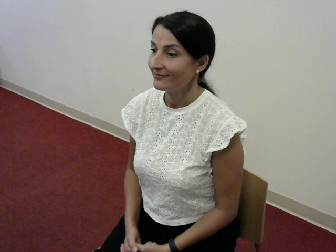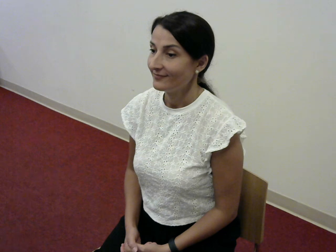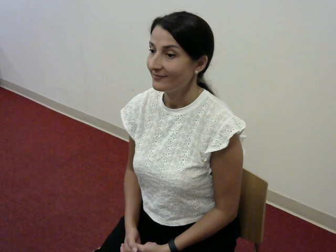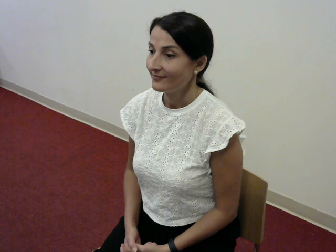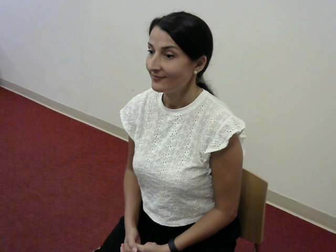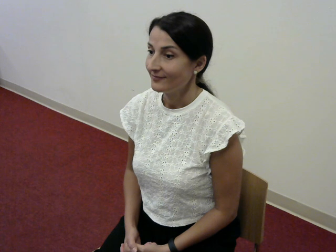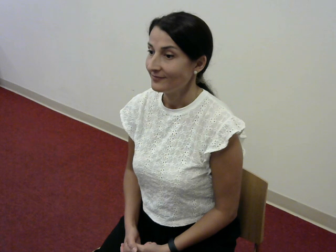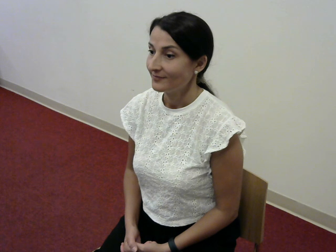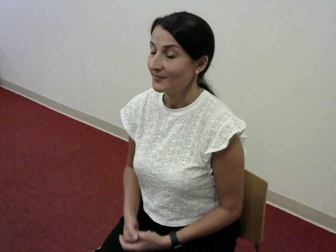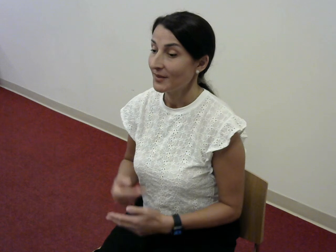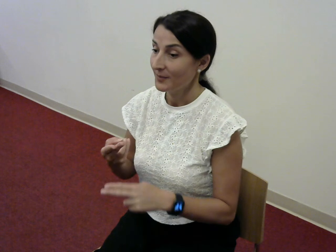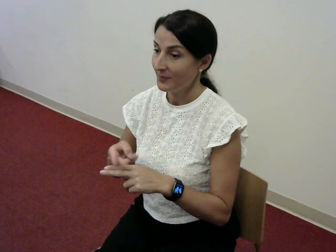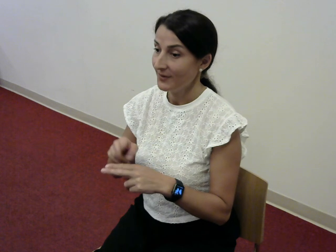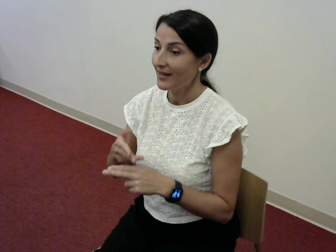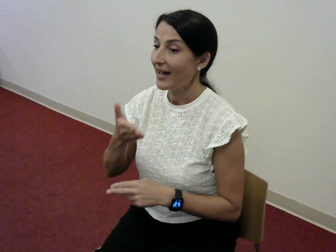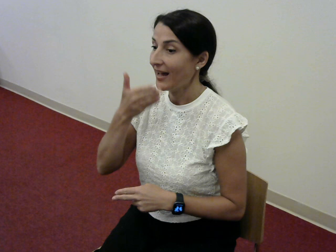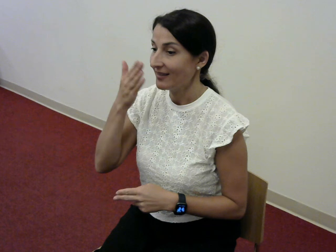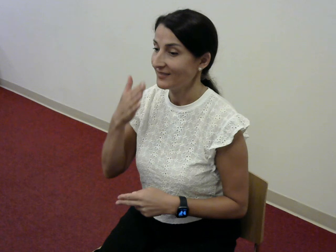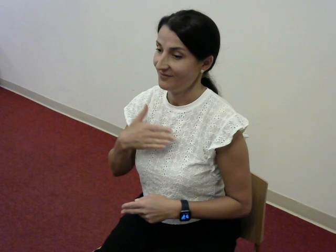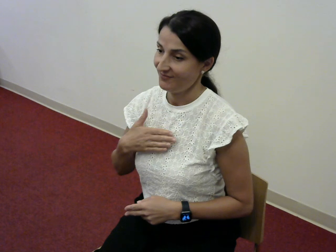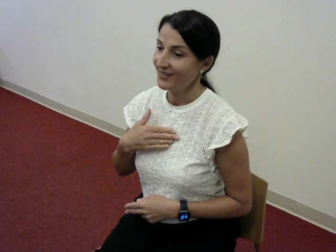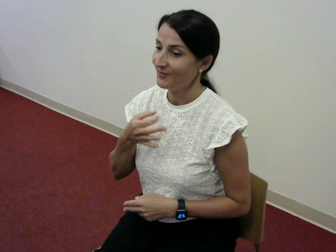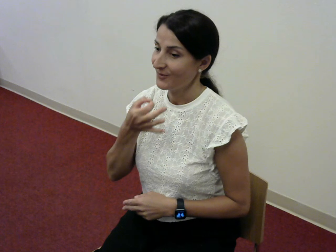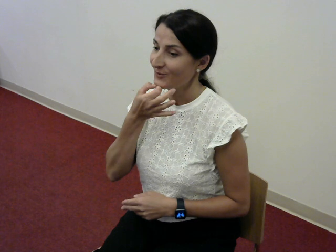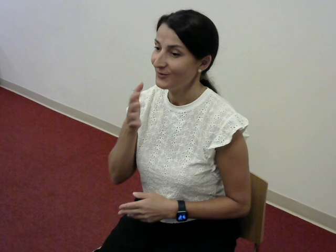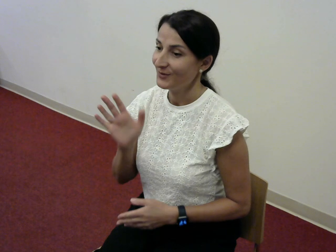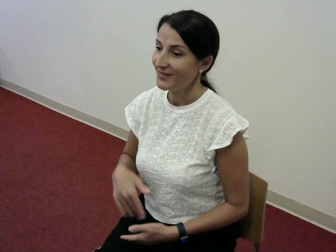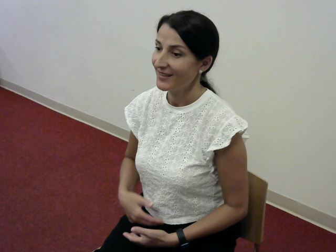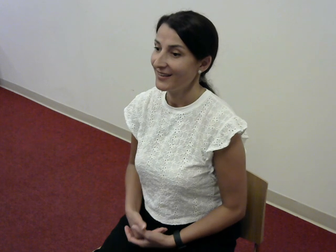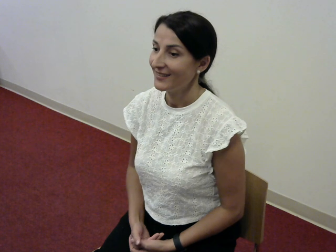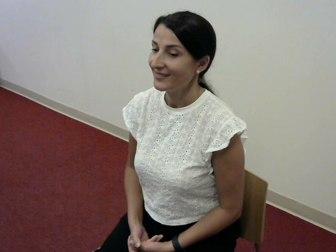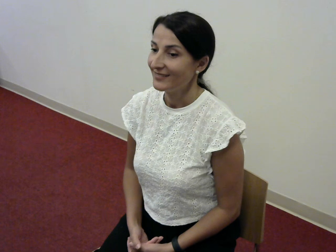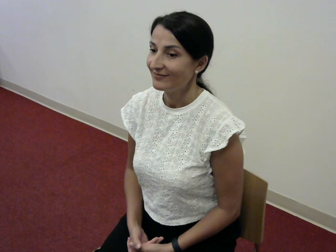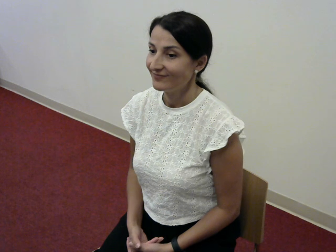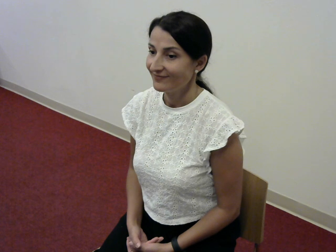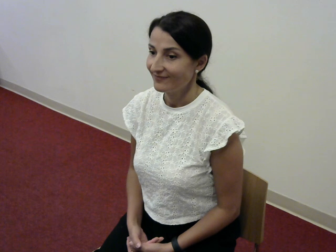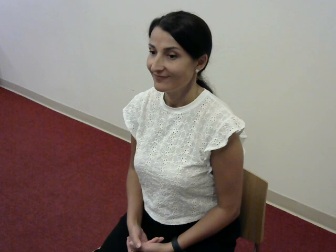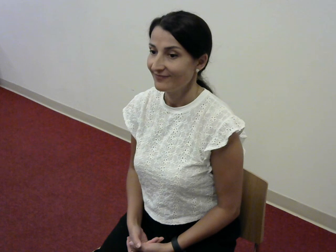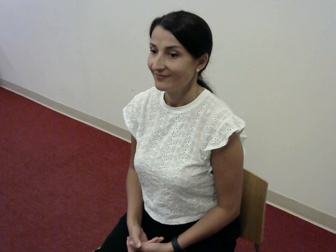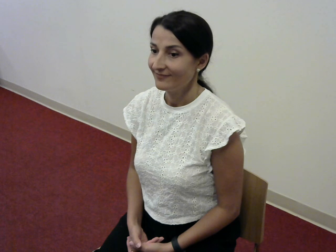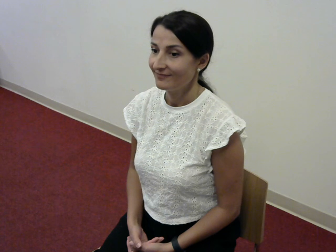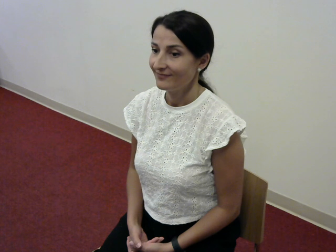Bu ətir mənim xoşuma gəlir